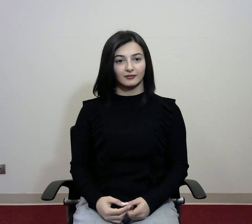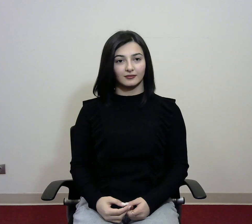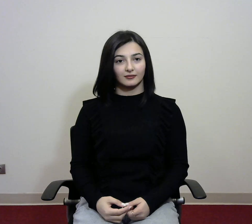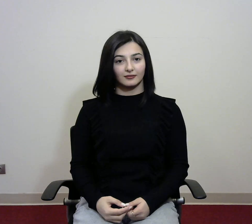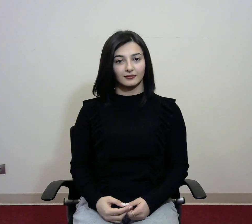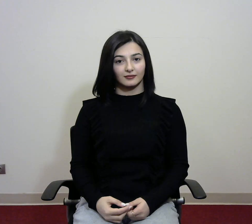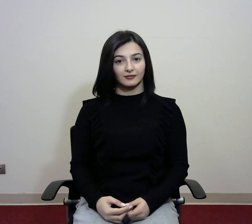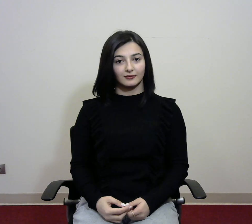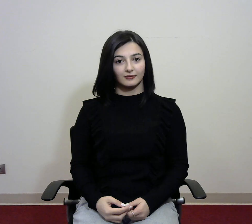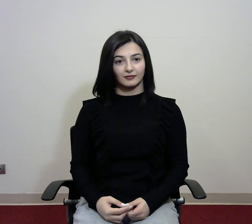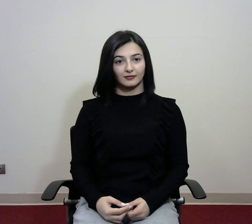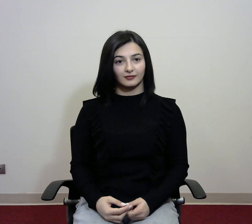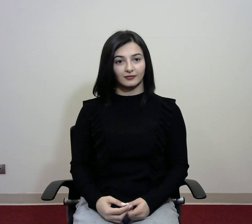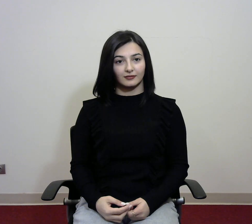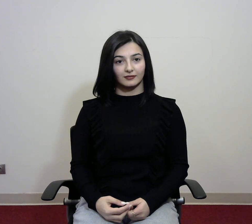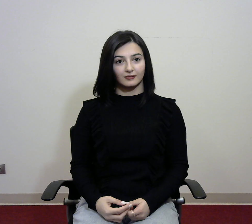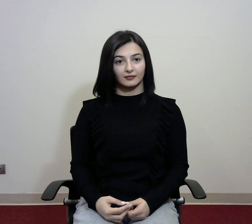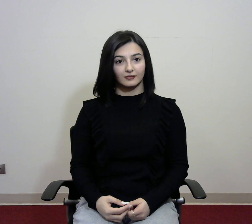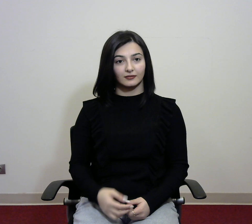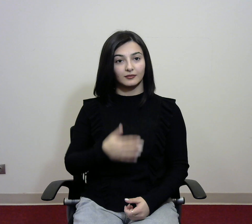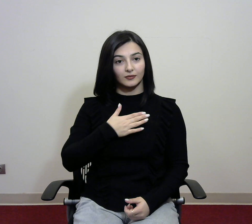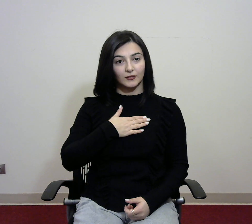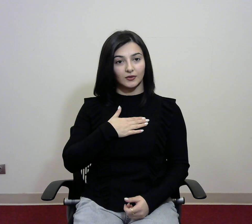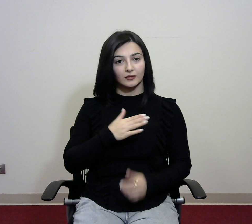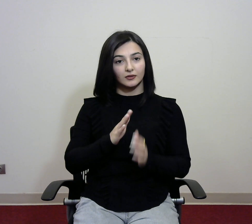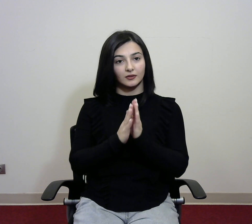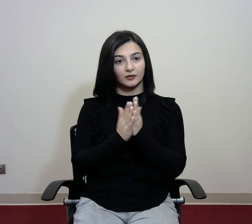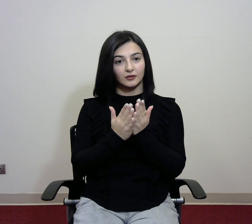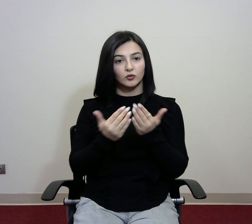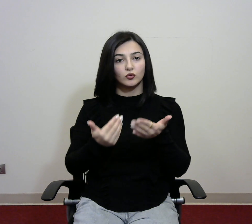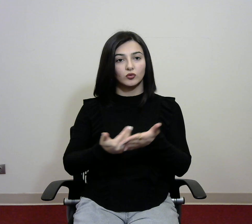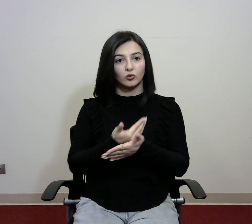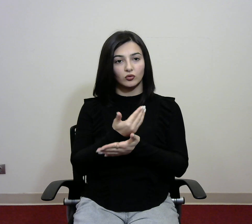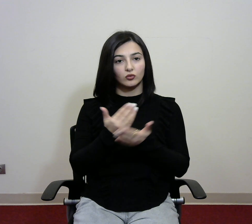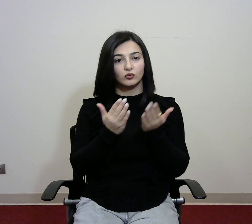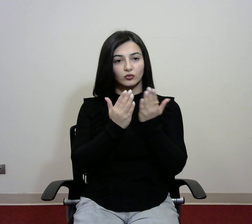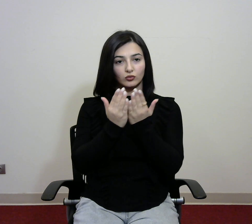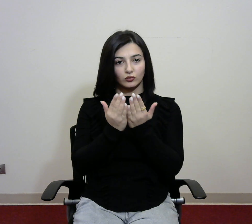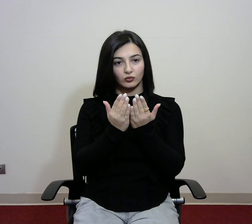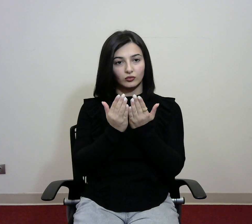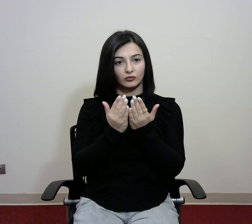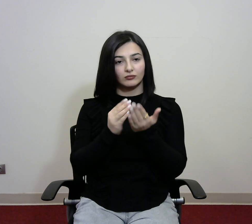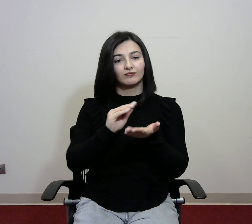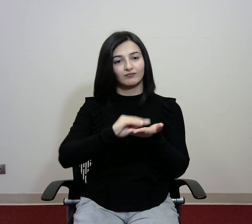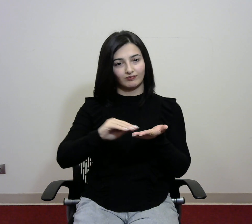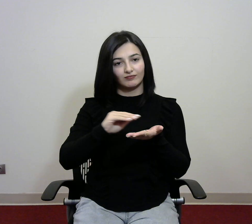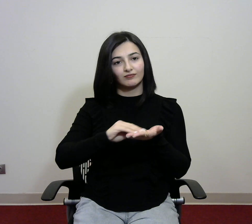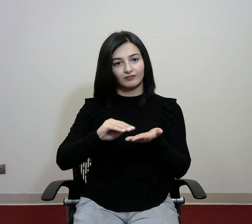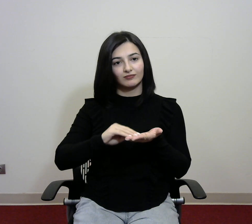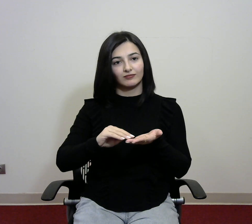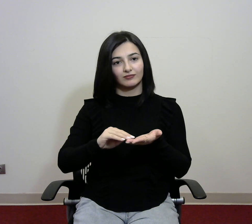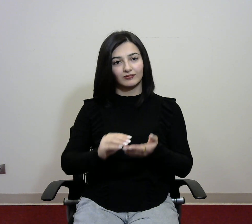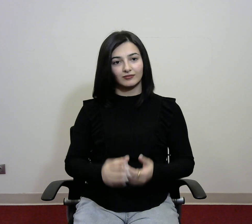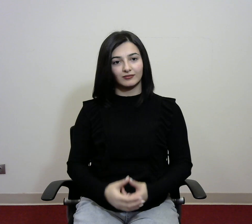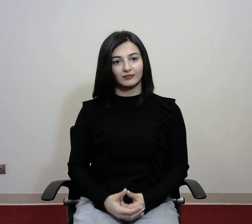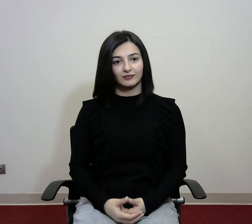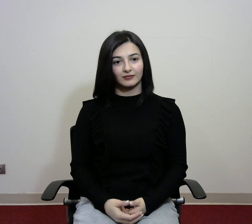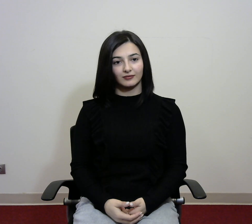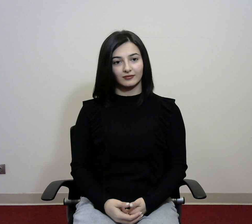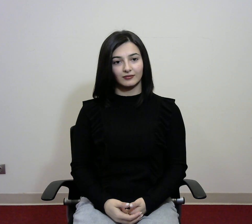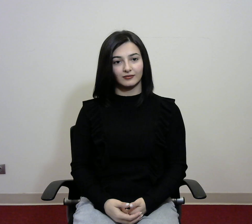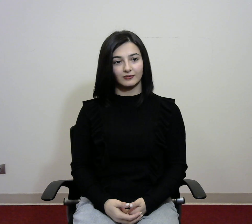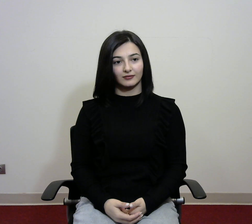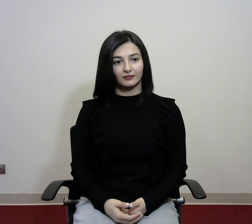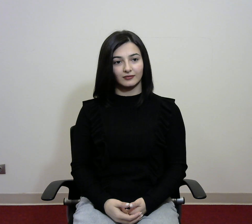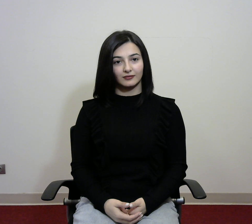Mən kitabı yenidən oxuyub, təkrarlamalıyam